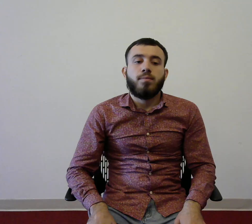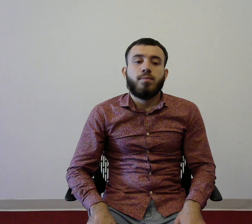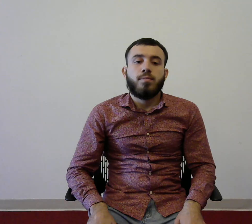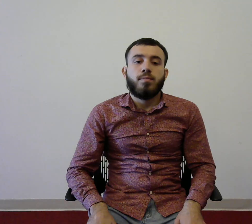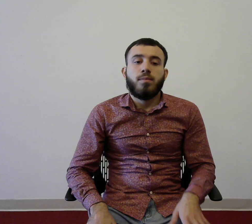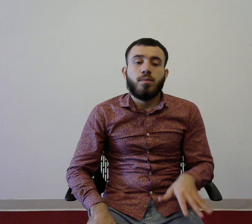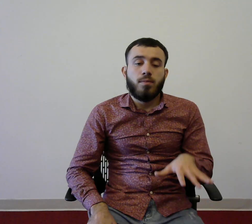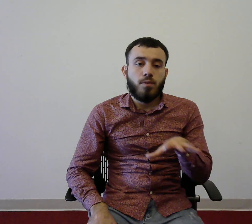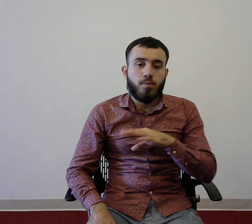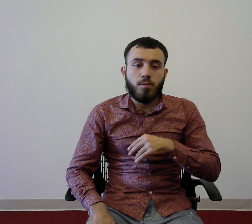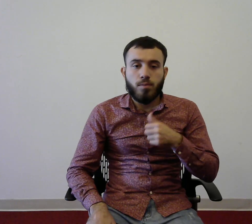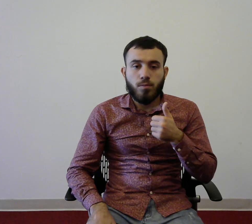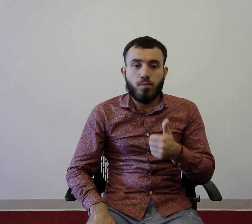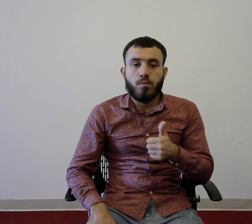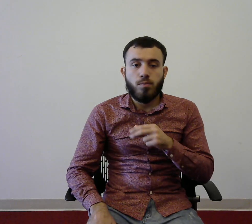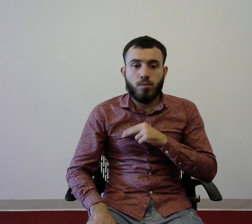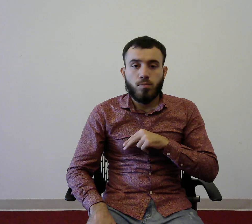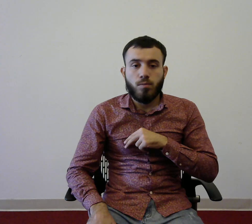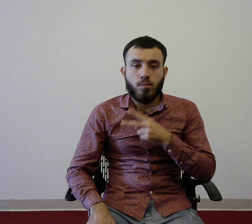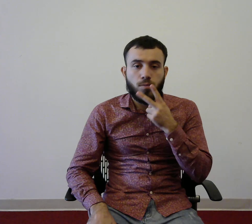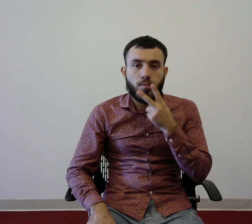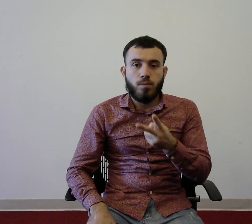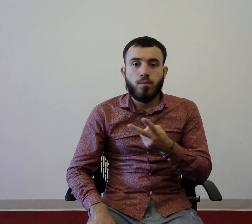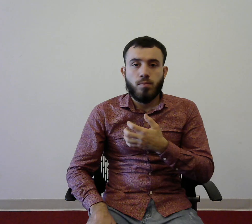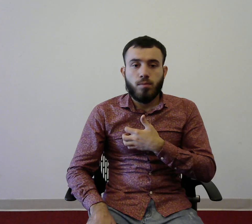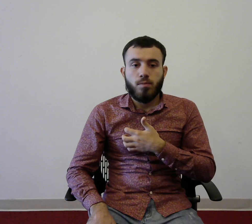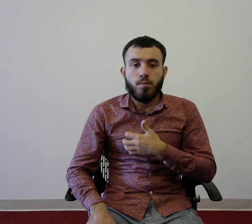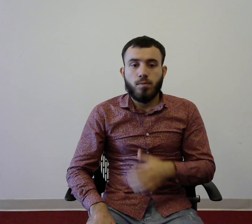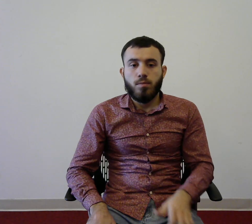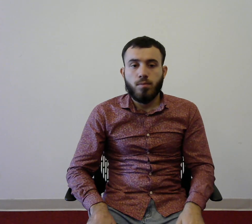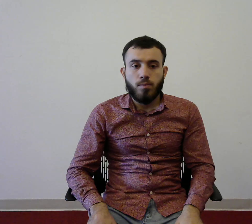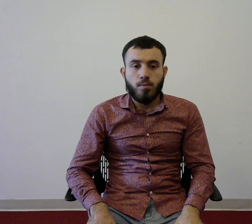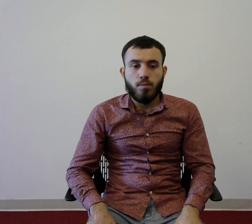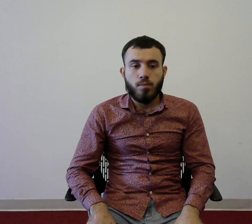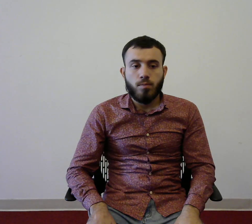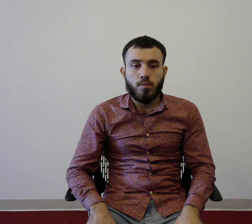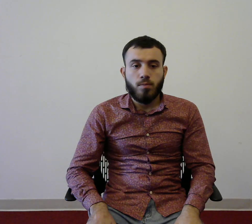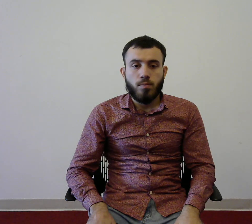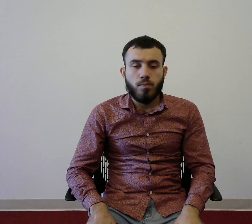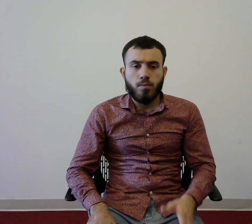Hamı yaxşı işlər görmək istəyir